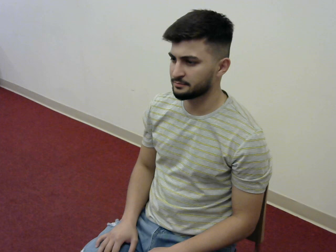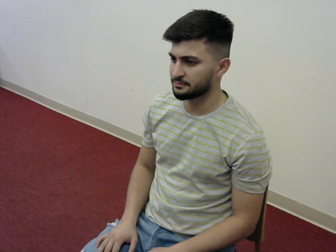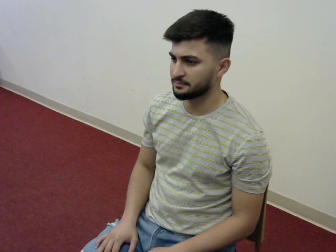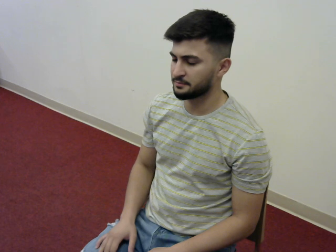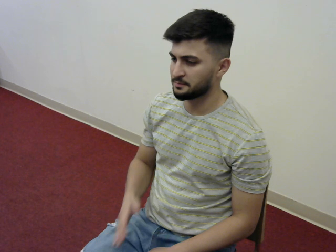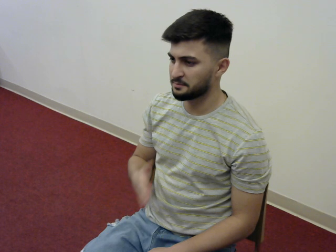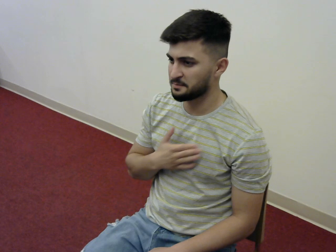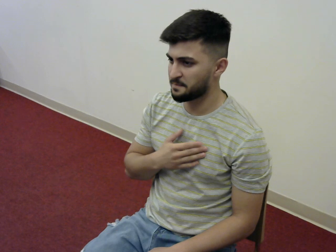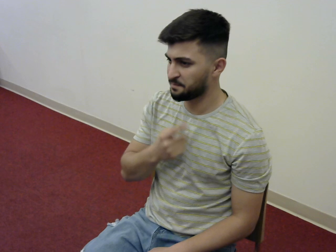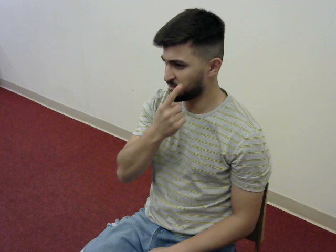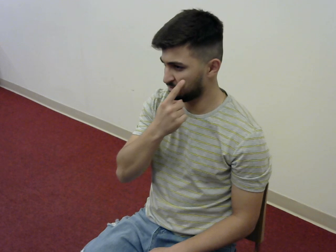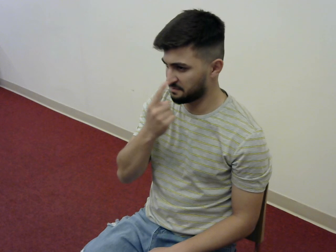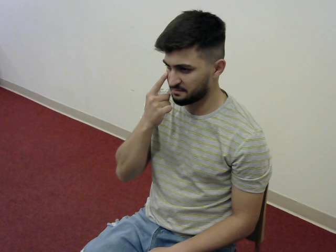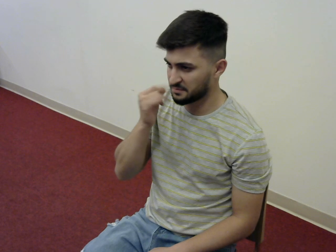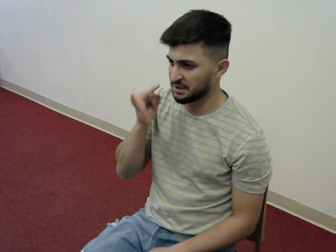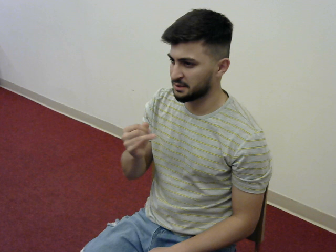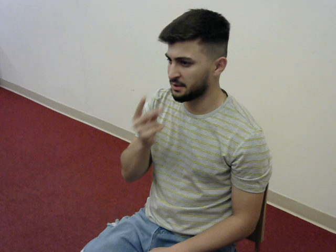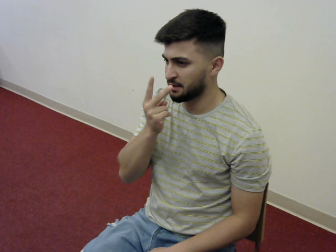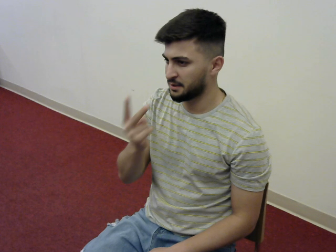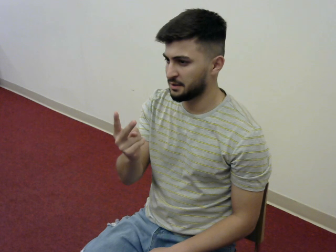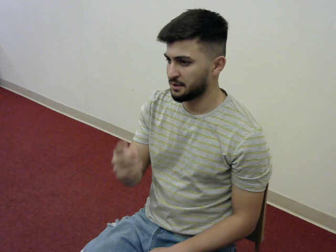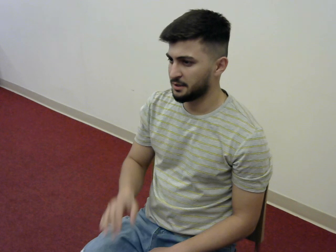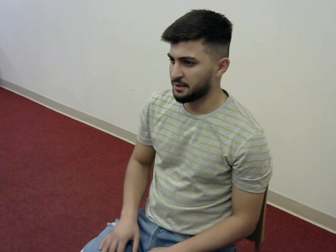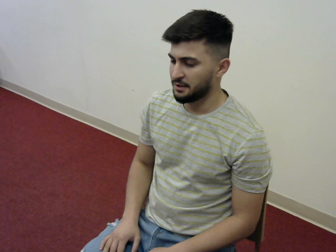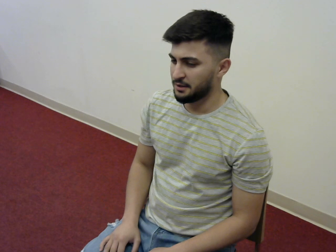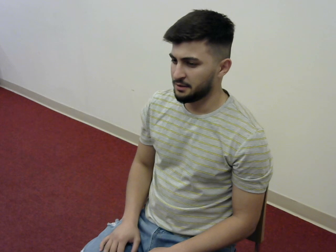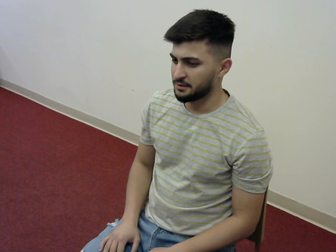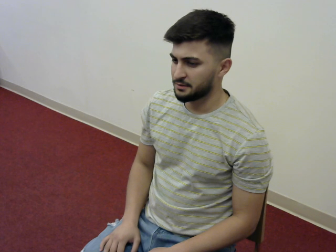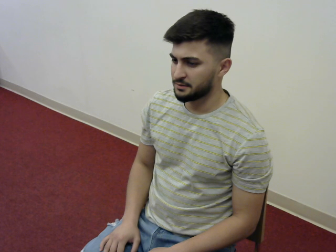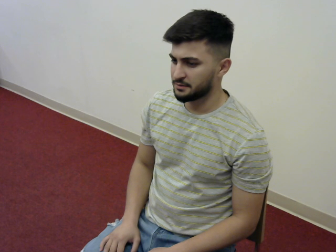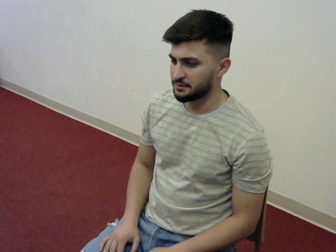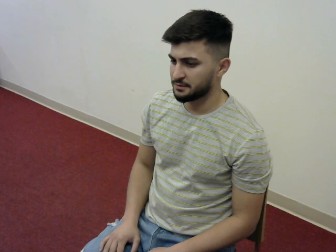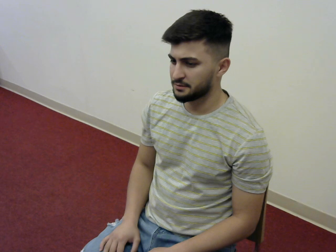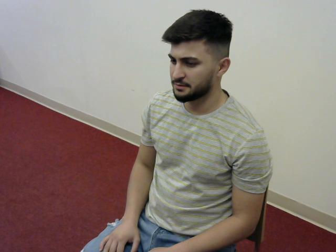Mənim gözüm pis görür